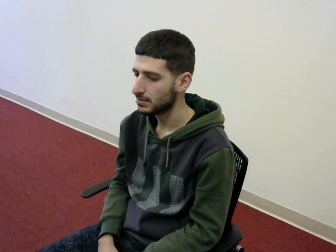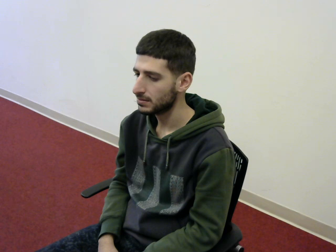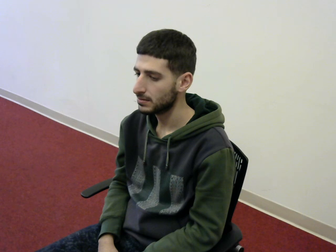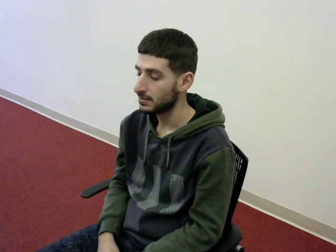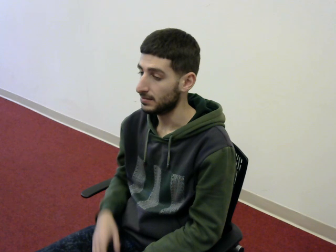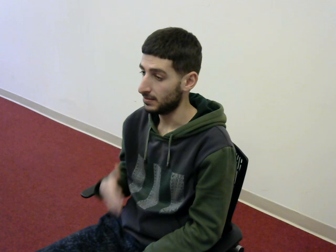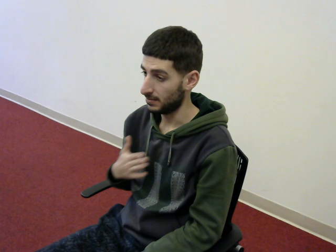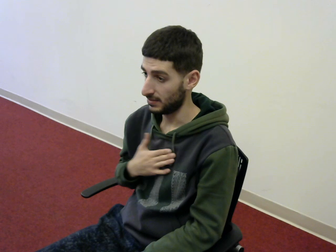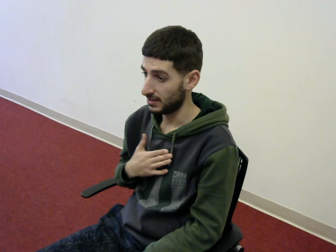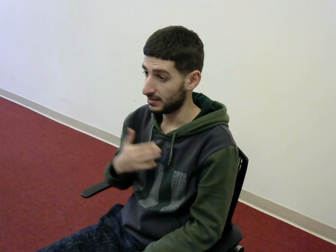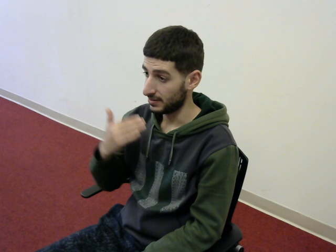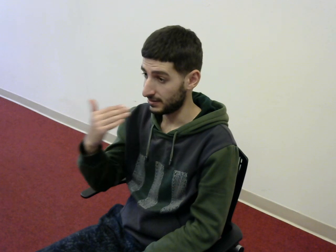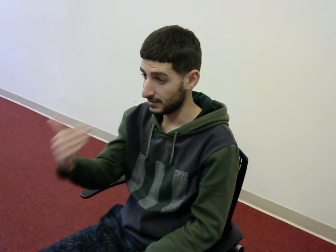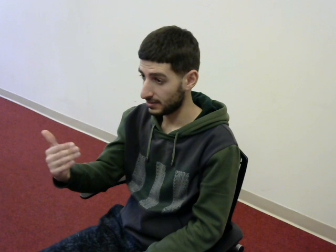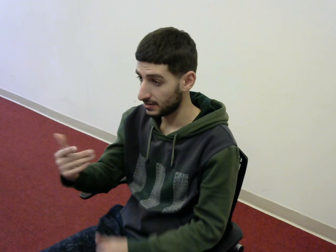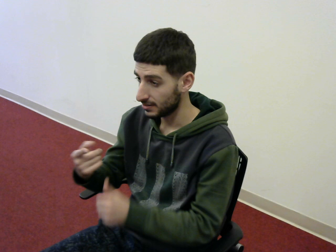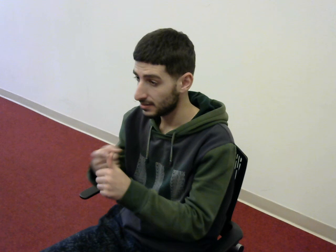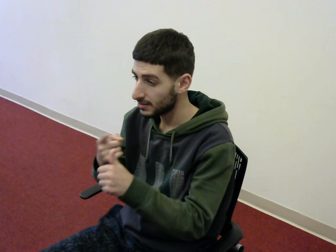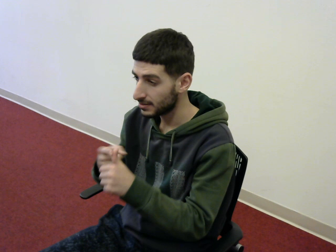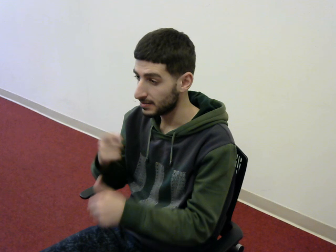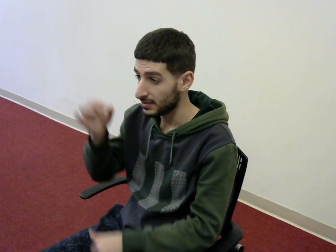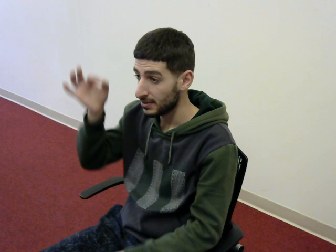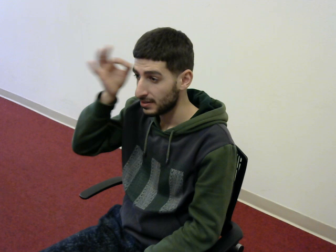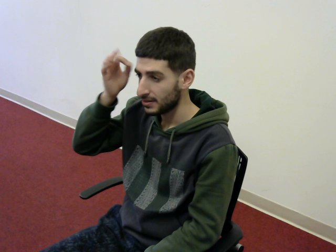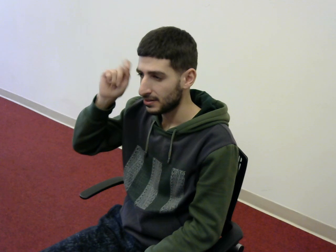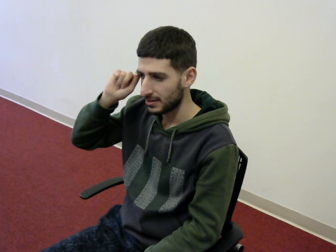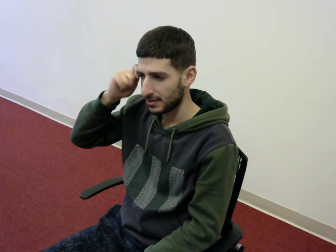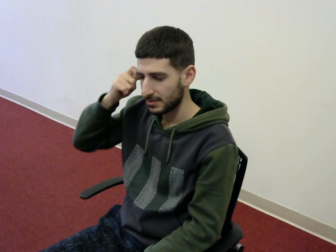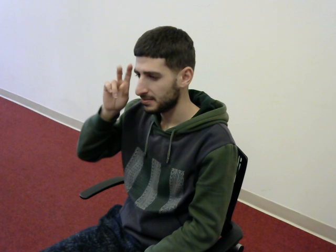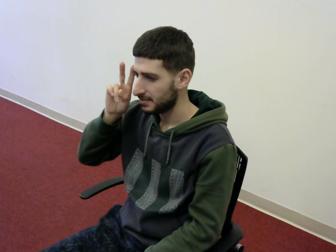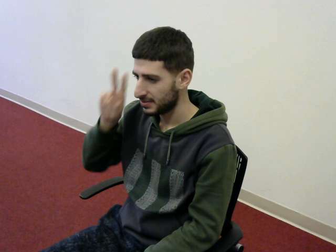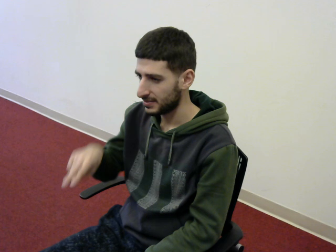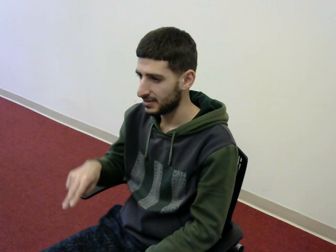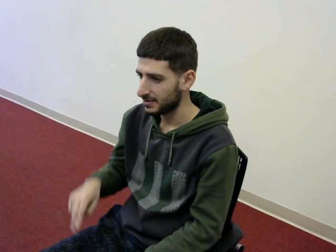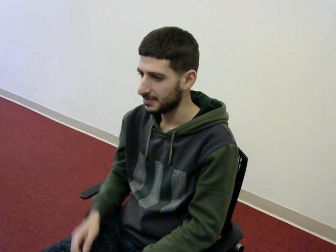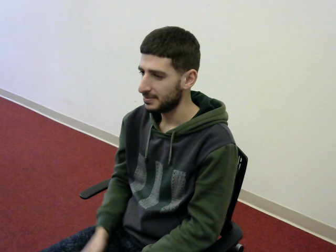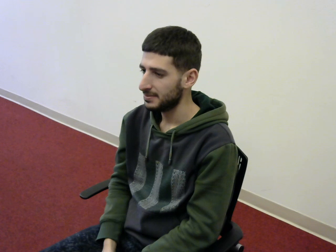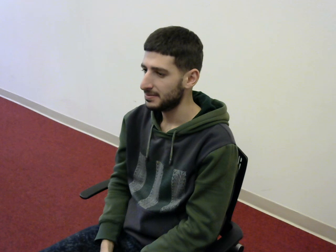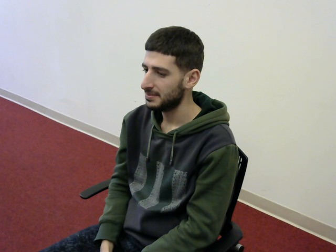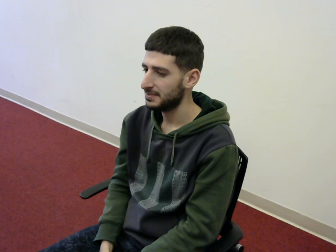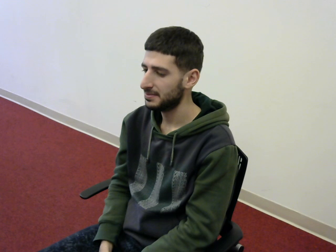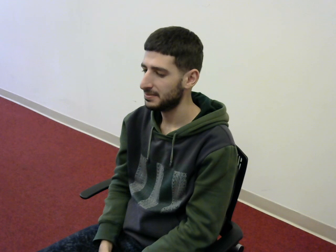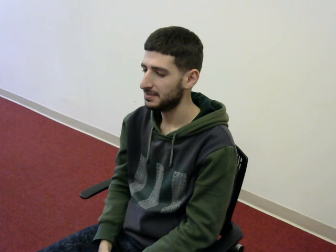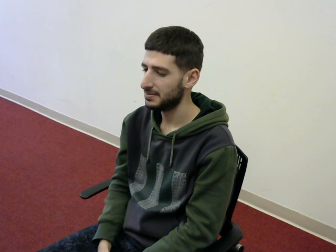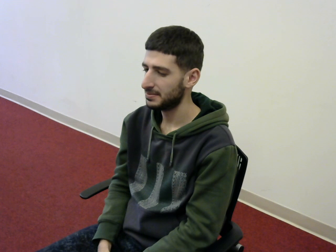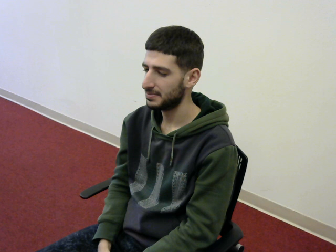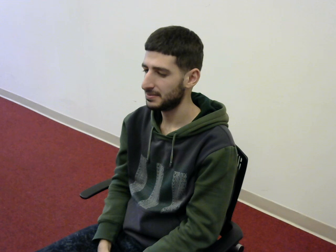Mən sənin adını yadımda saxlaya bilmirəm